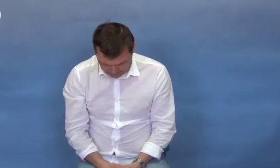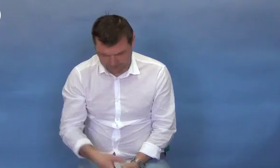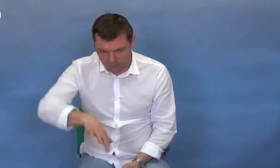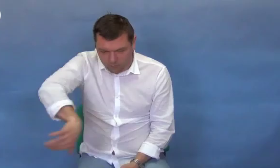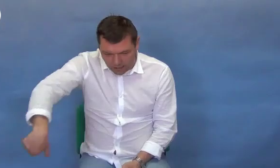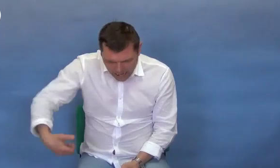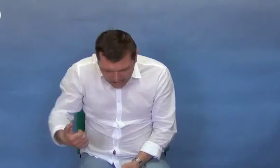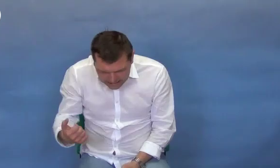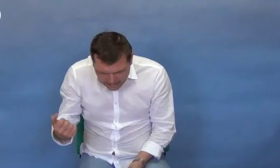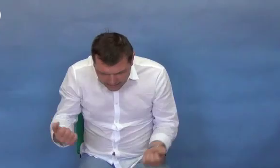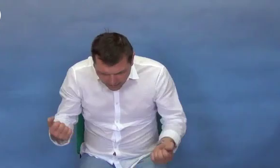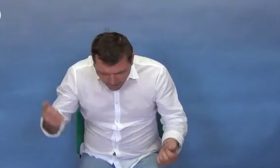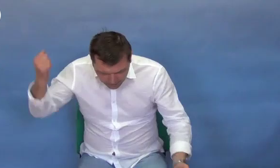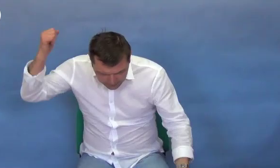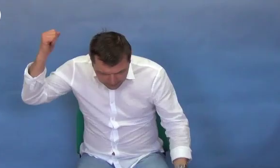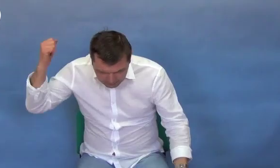Ukradł samochód... rozbił...